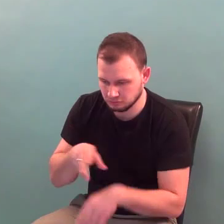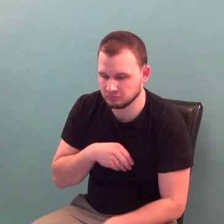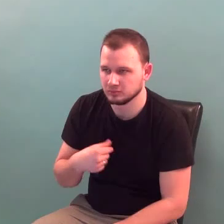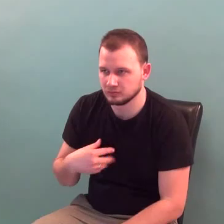Mogę.